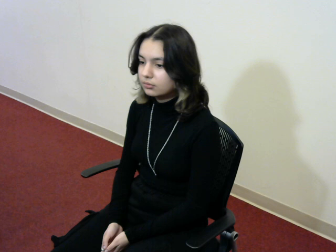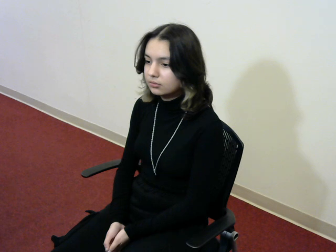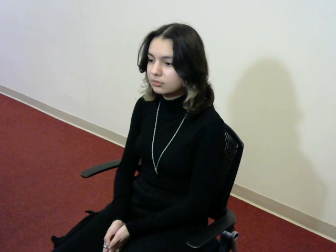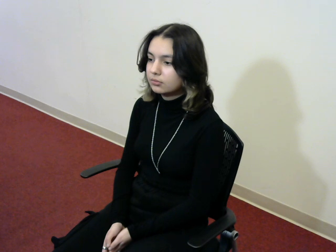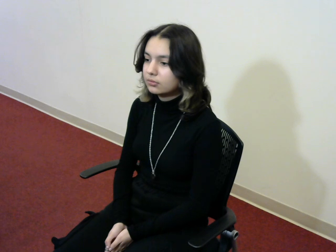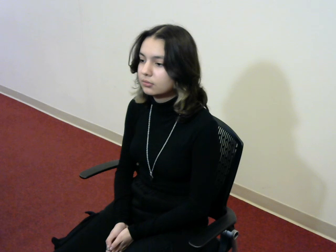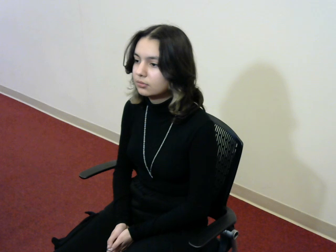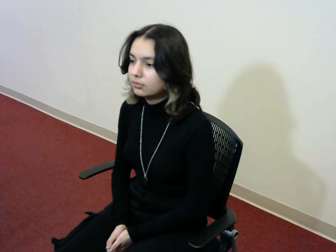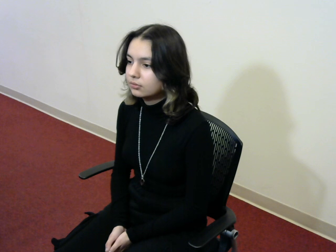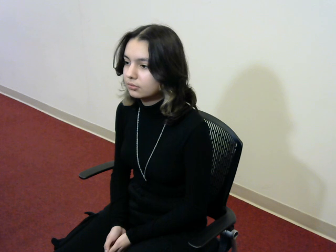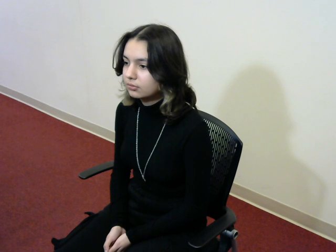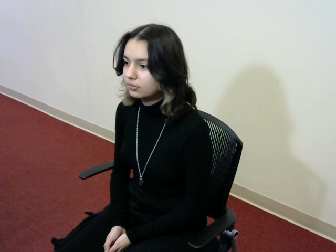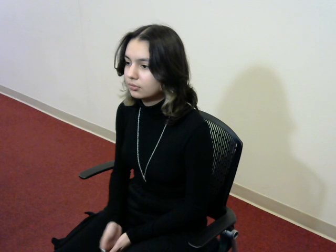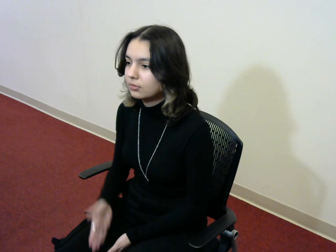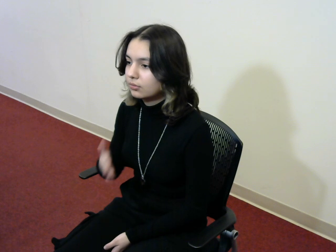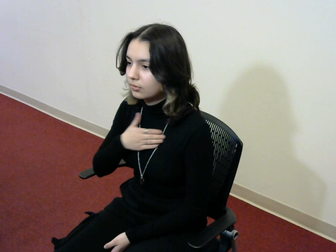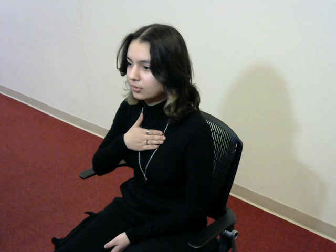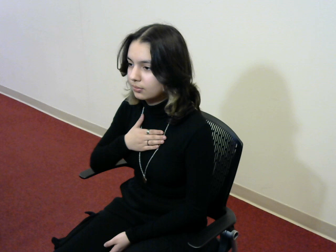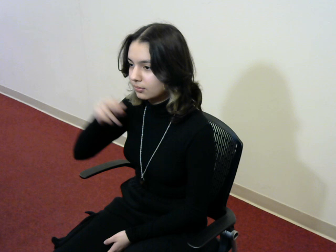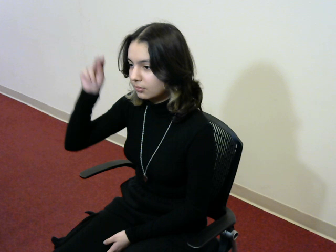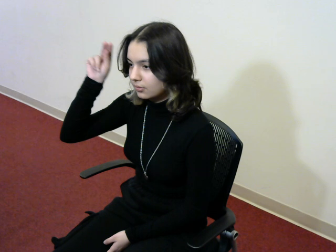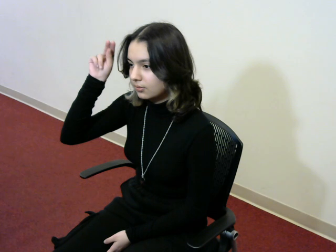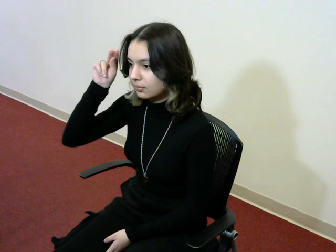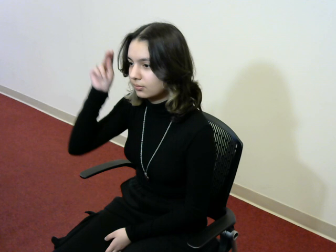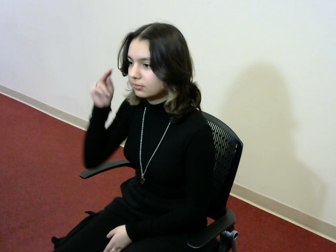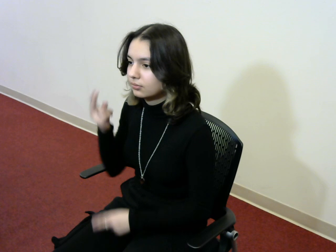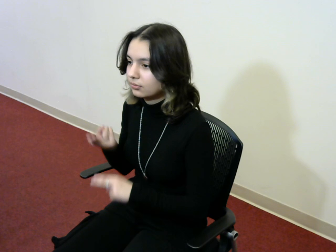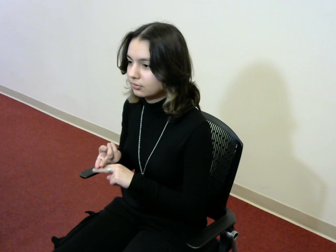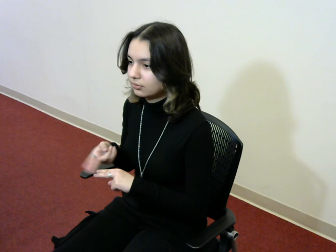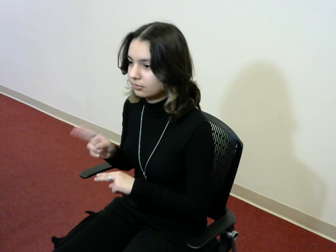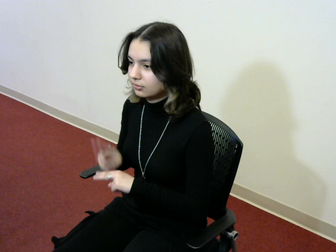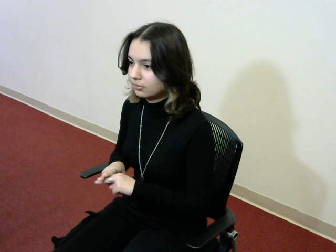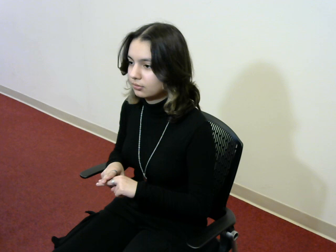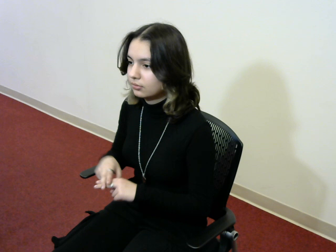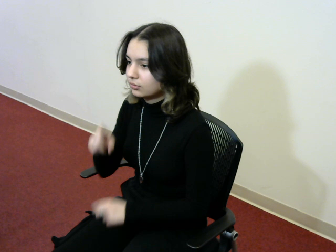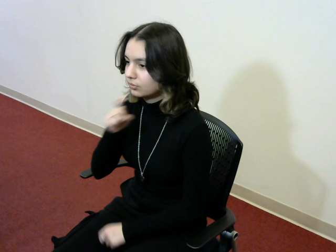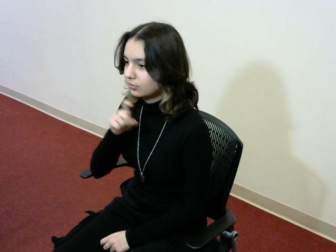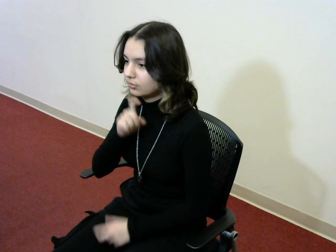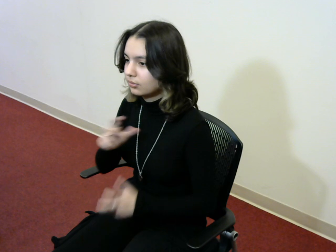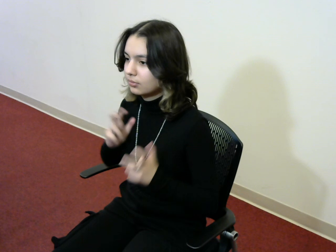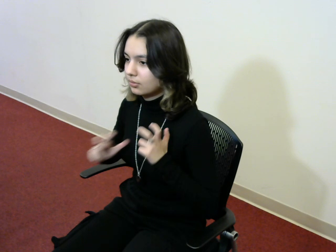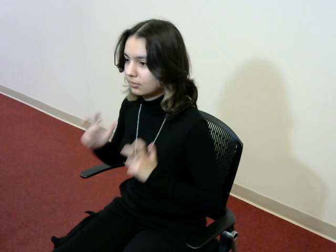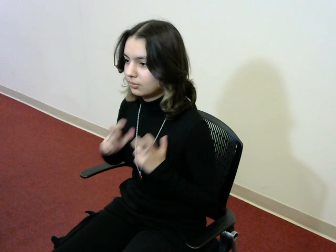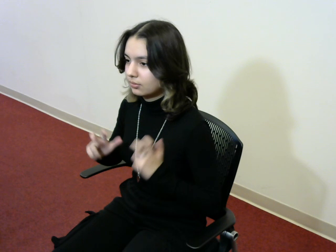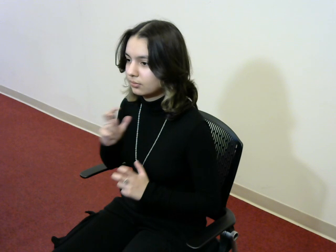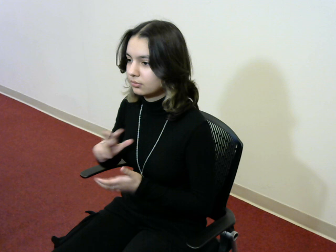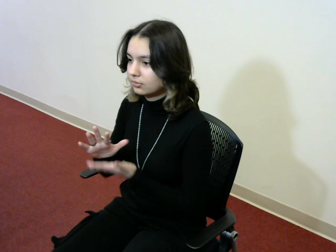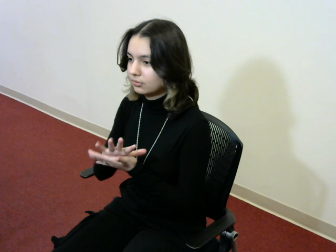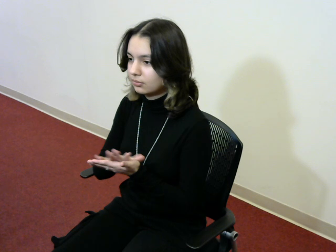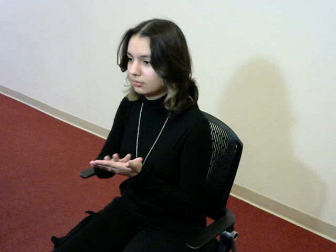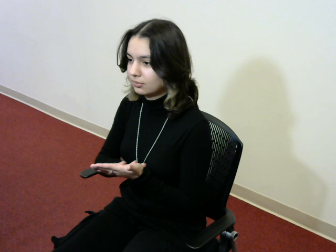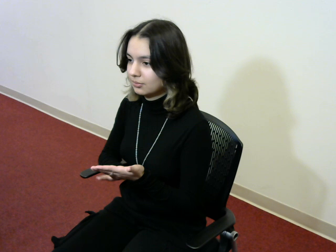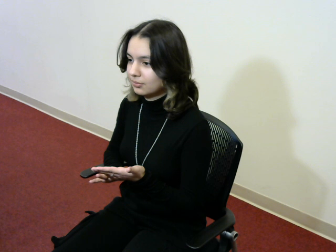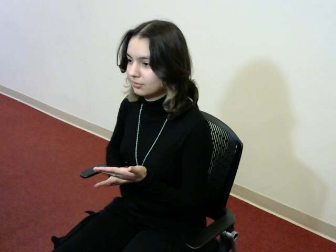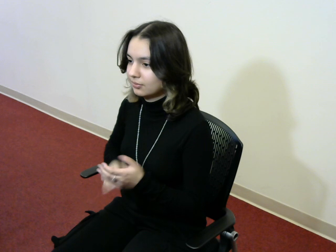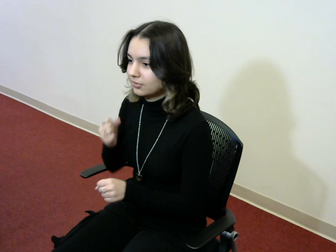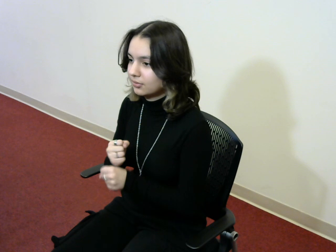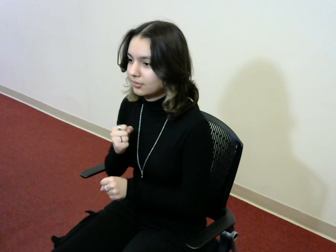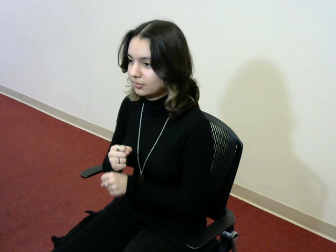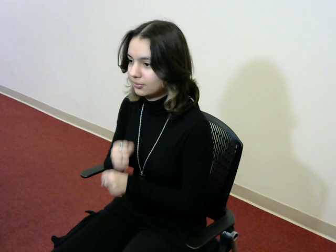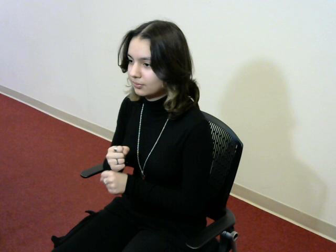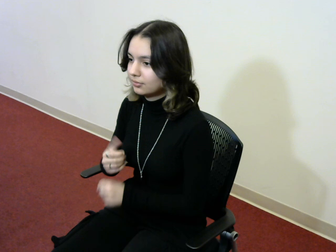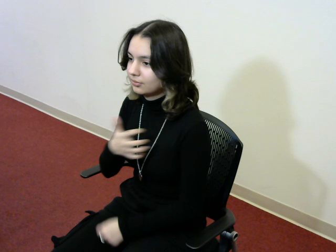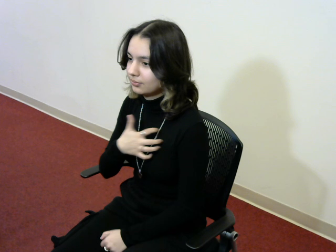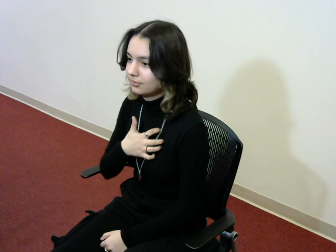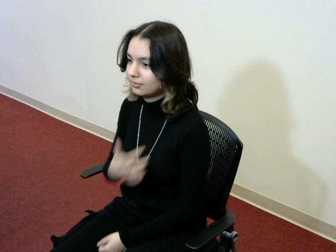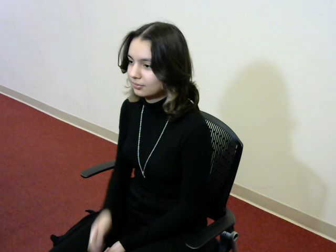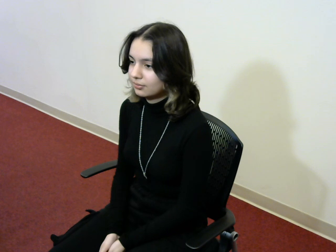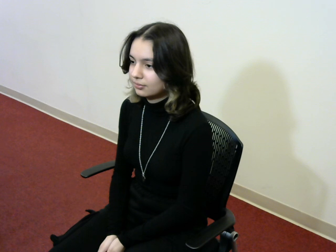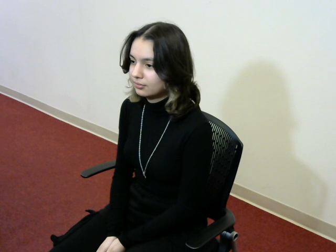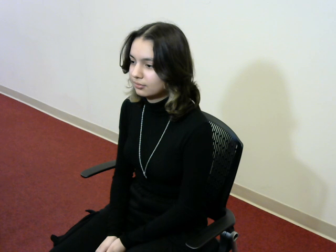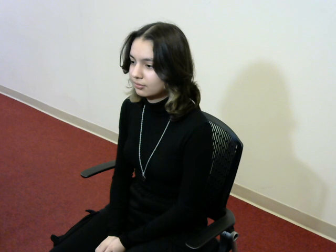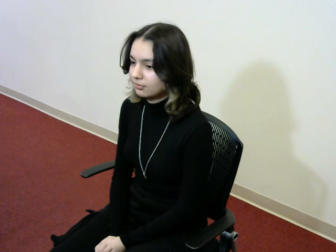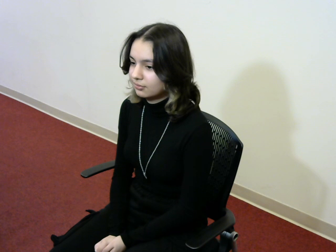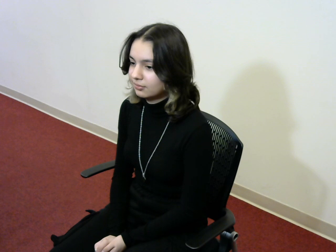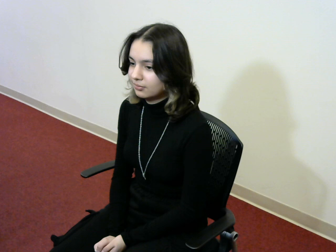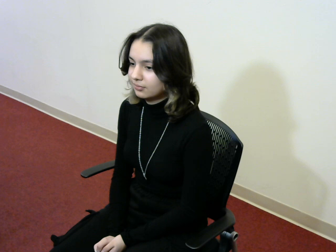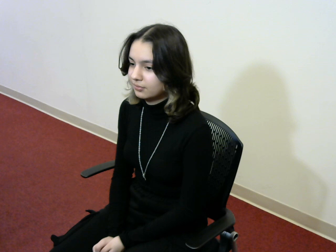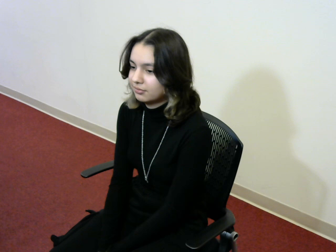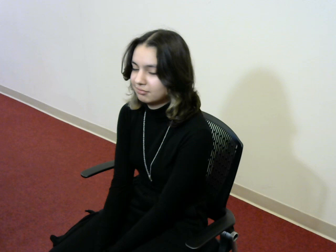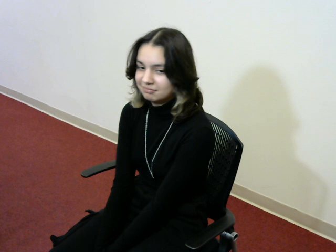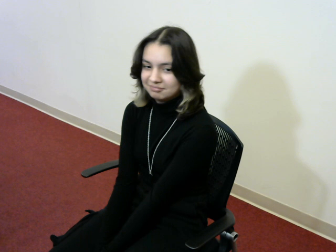Mən təhsilimi bu universitetdə davam etmək istəyirəm